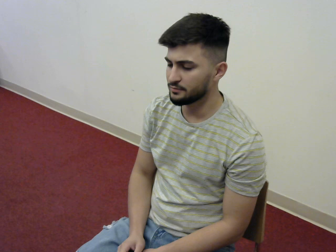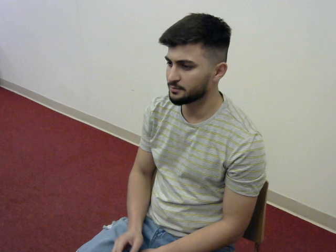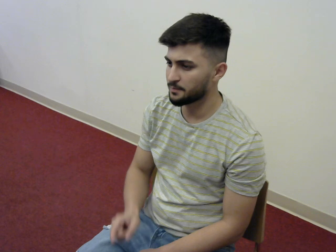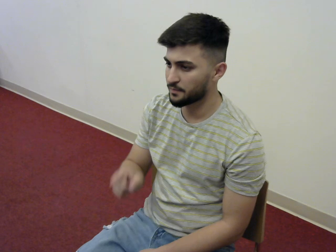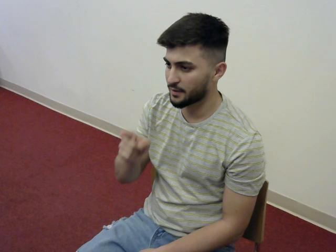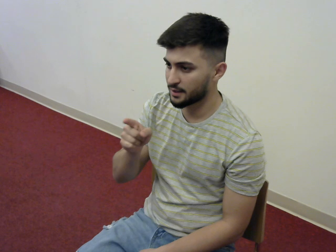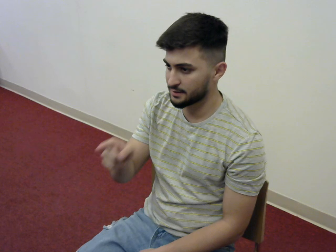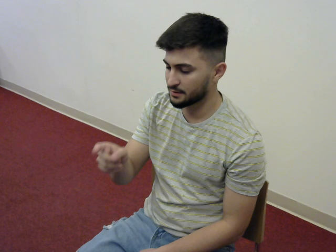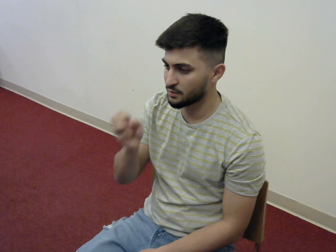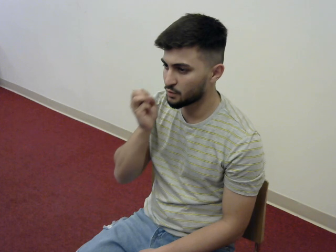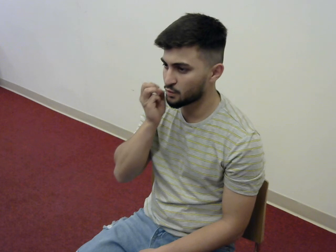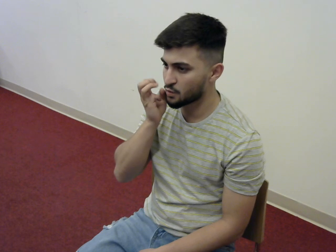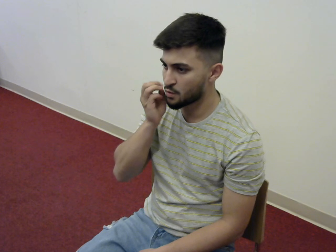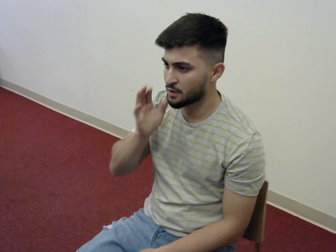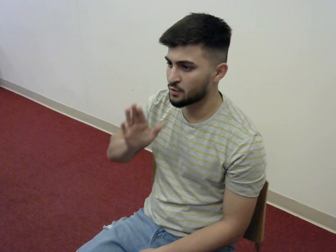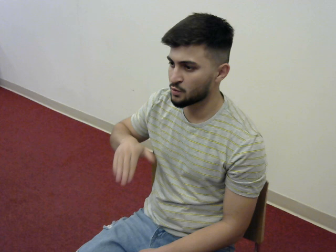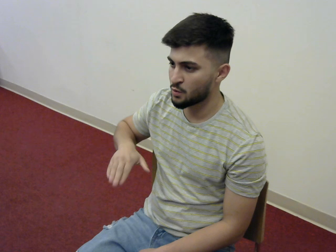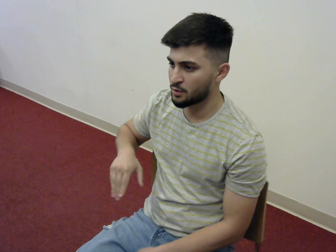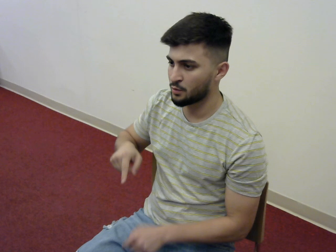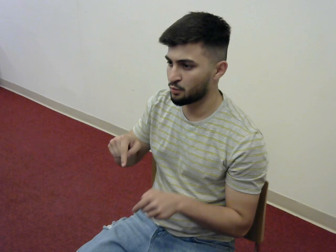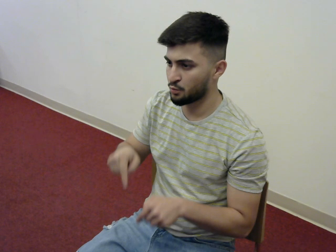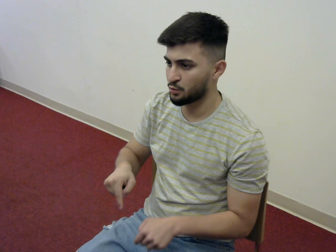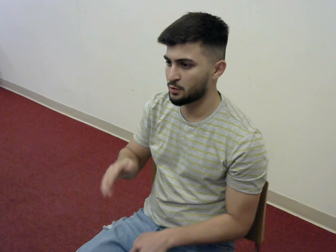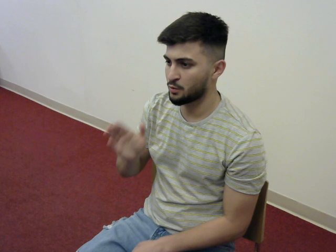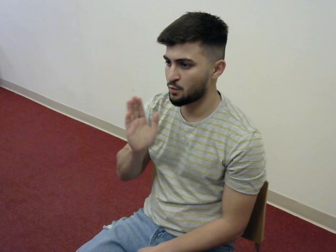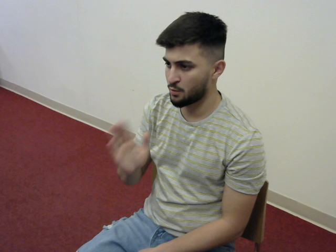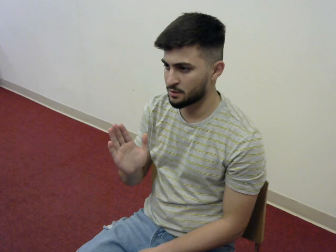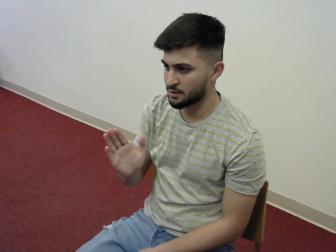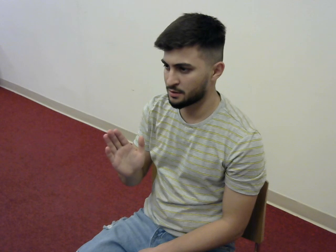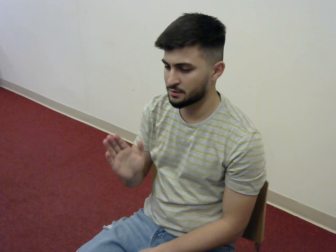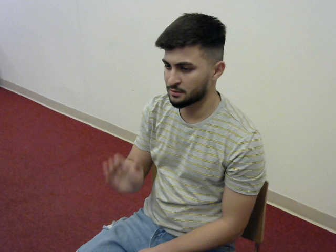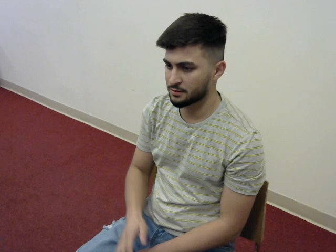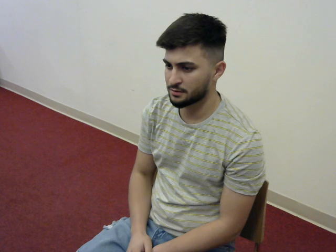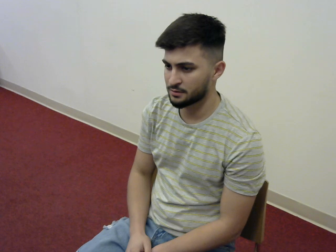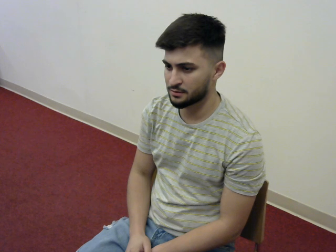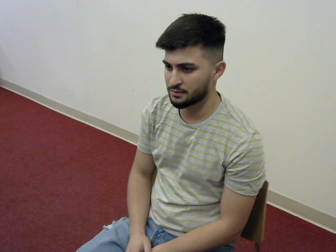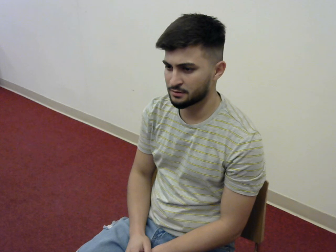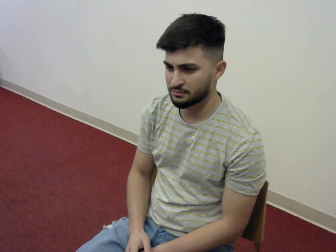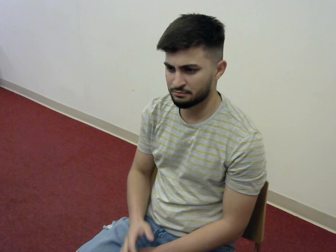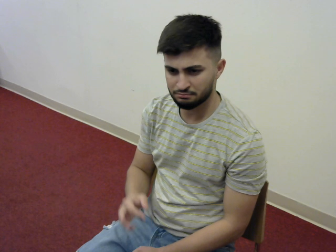Siz günortadan sonra burda olacaqsınızmı?